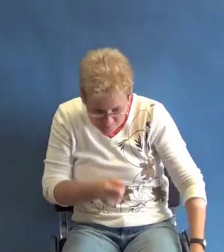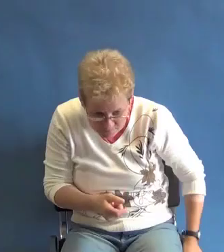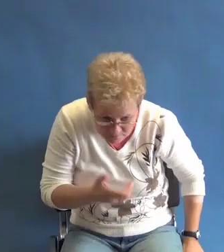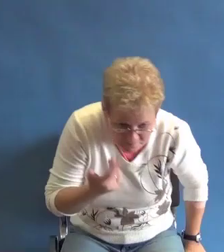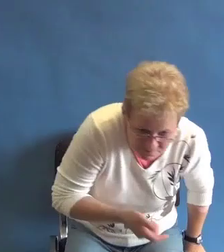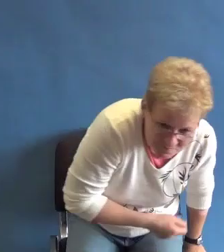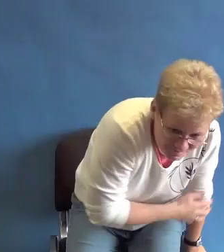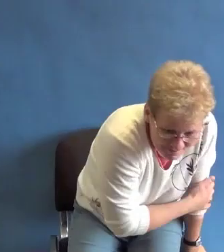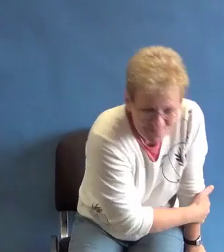Pomyśl, co?